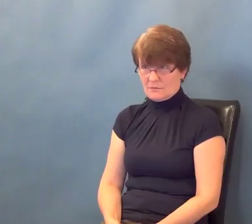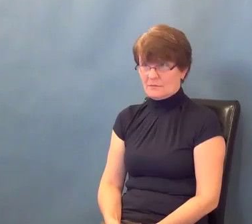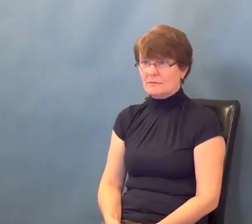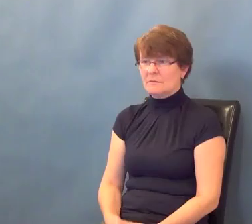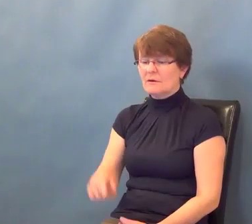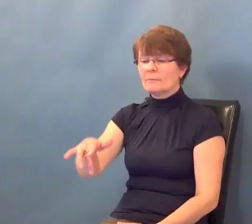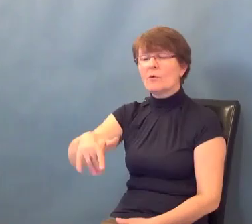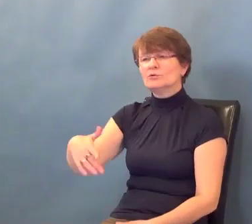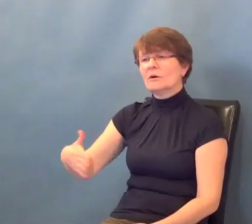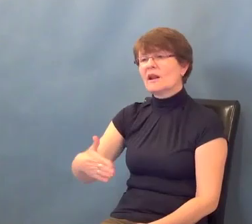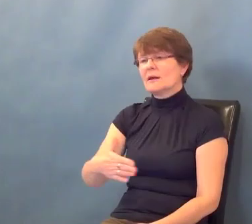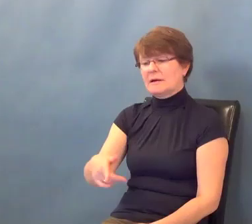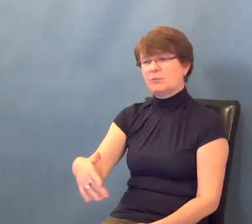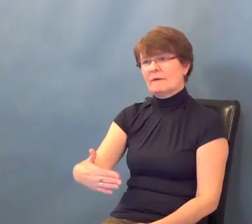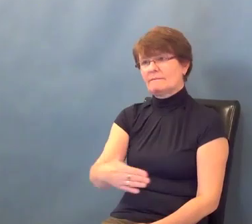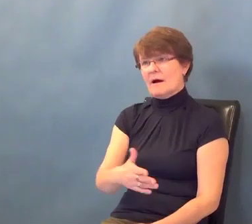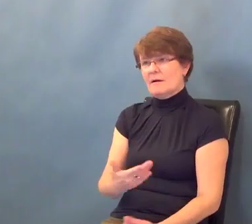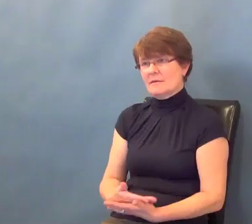Może dlatego, że w środku pływają ryby?